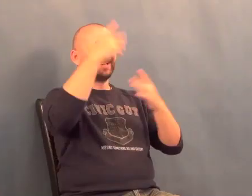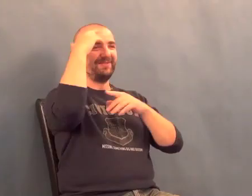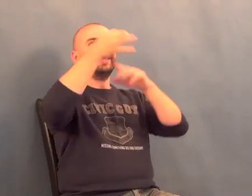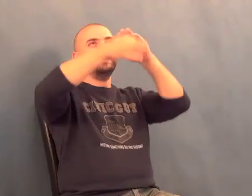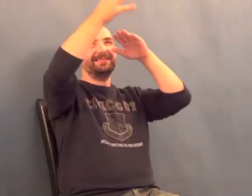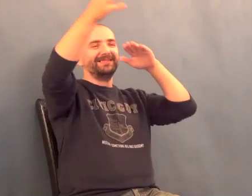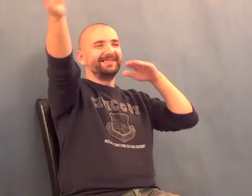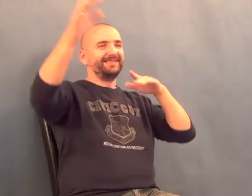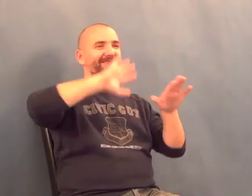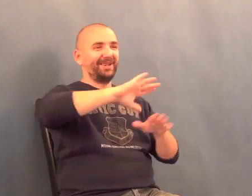Wiesz, taki czujnik.